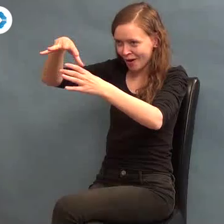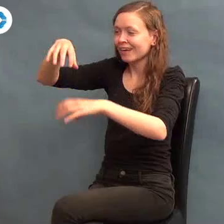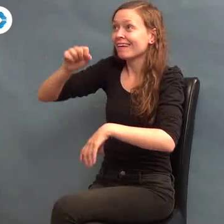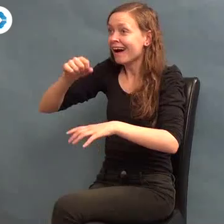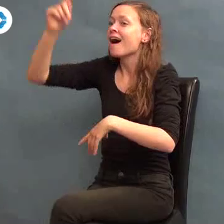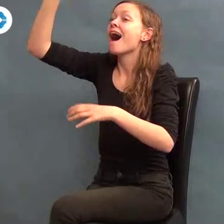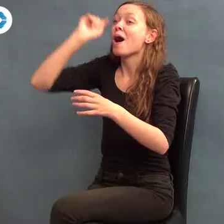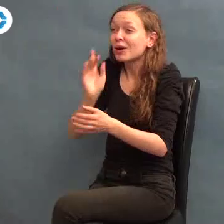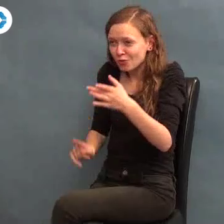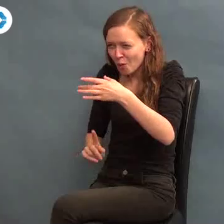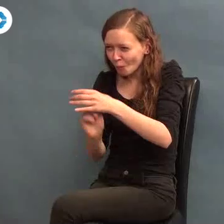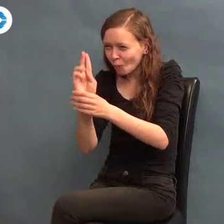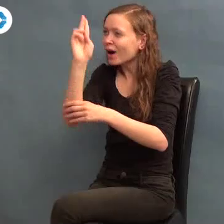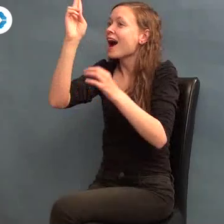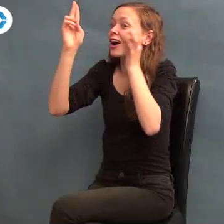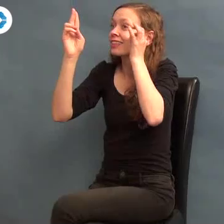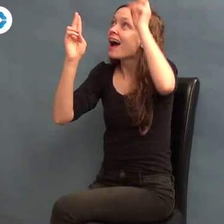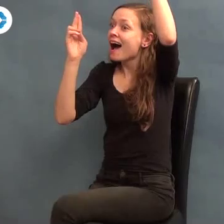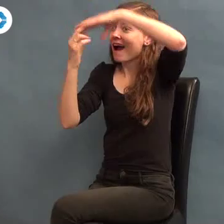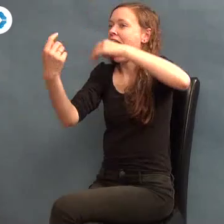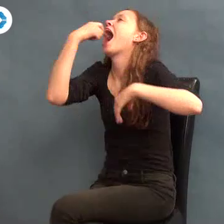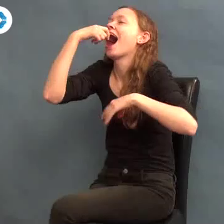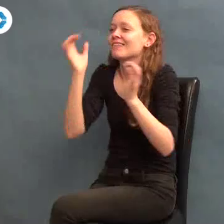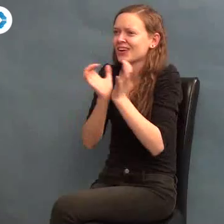Kot wspinał się w rynnie, a kula wpadła mu do pyska.